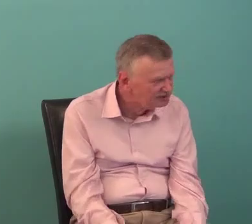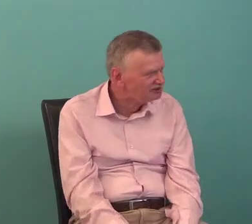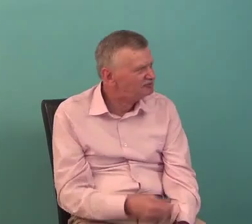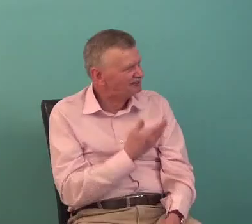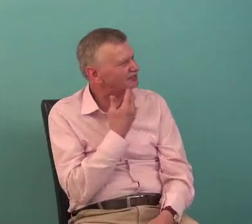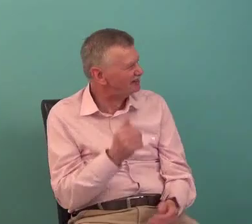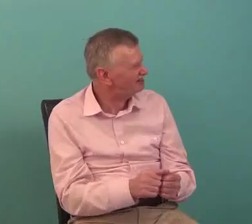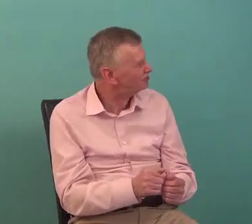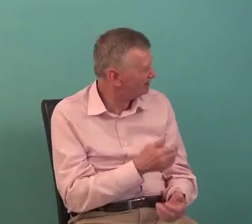W zimie nie ma.